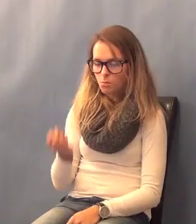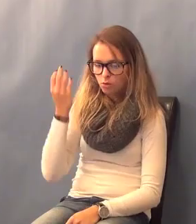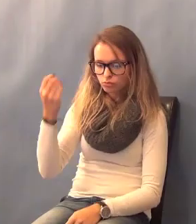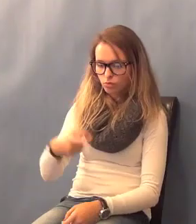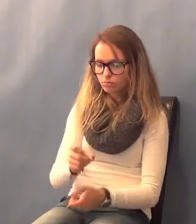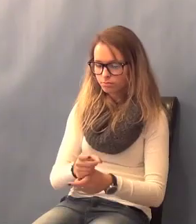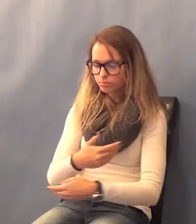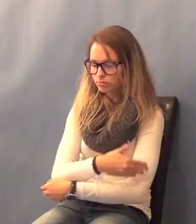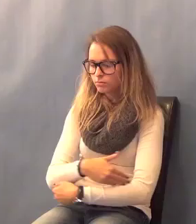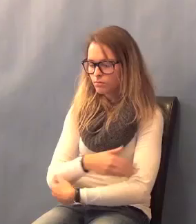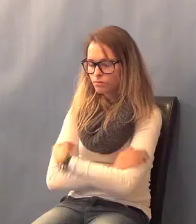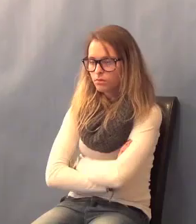Pociąg, tam jest granica.